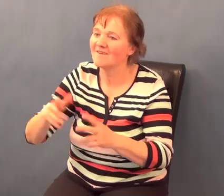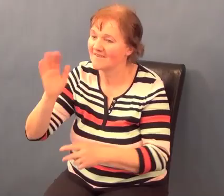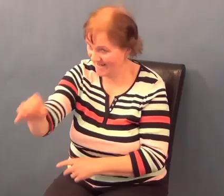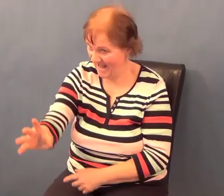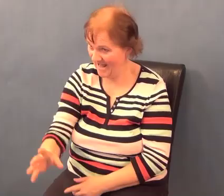Tak.